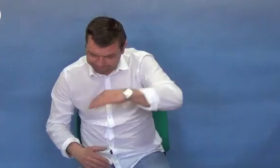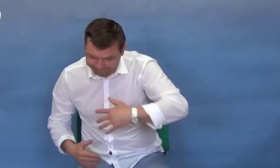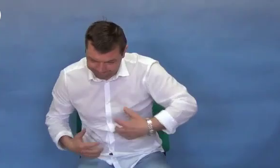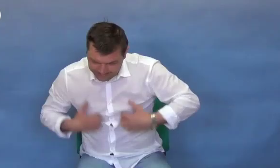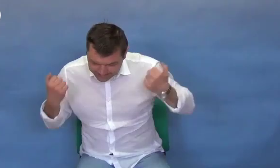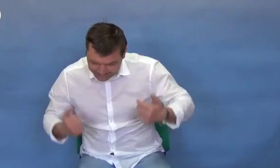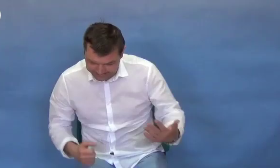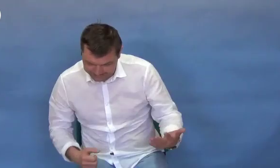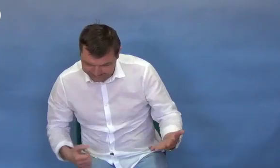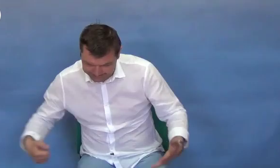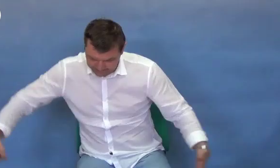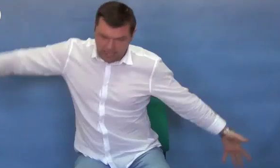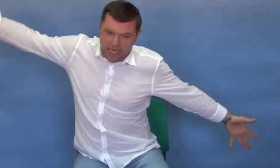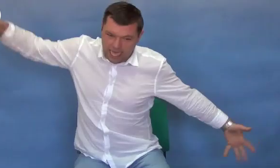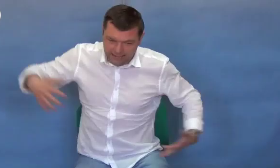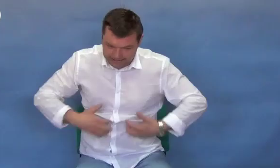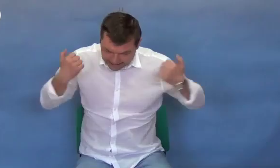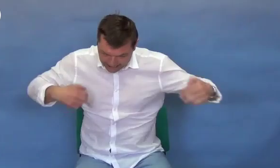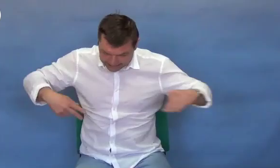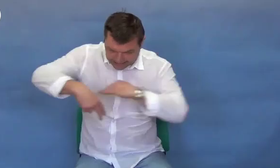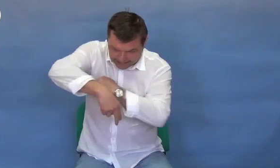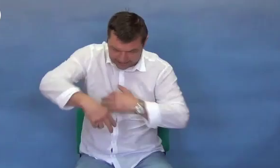Człowiek się przestraszył.